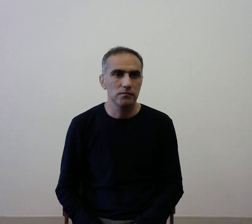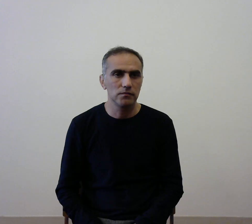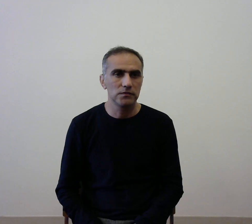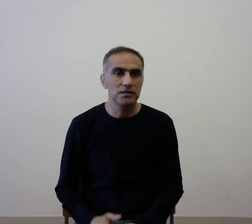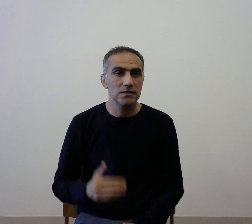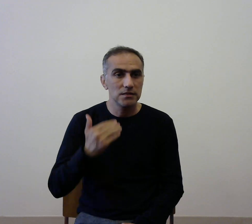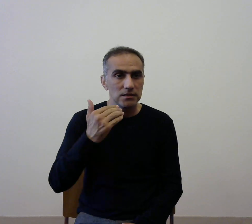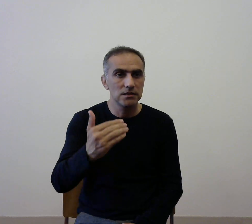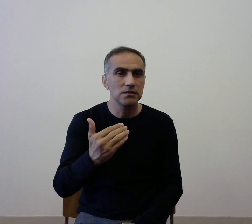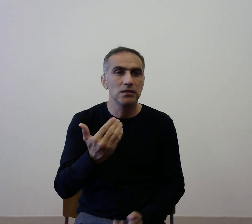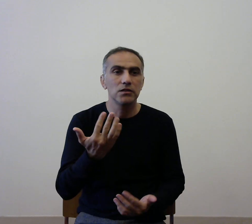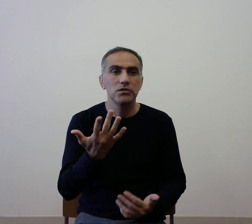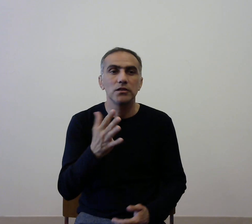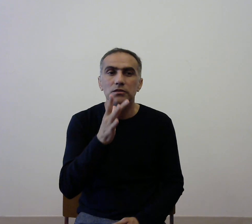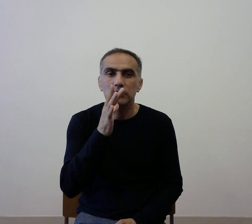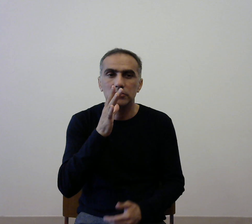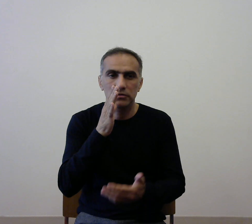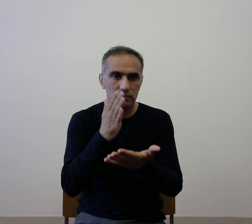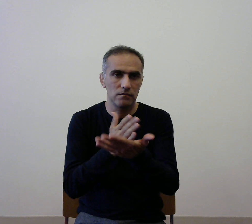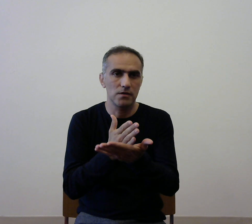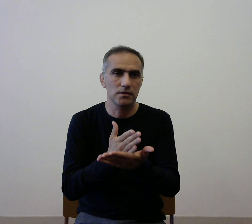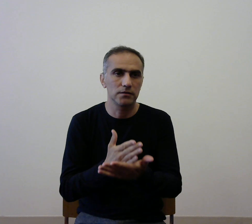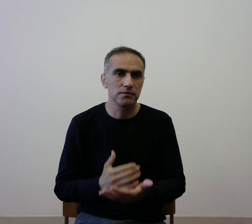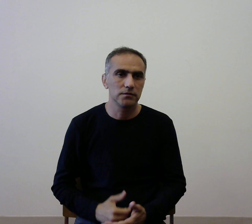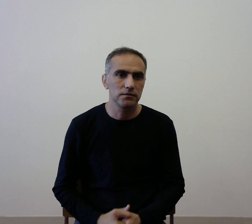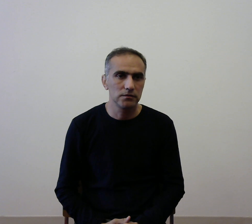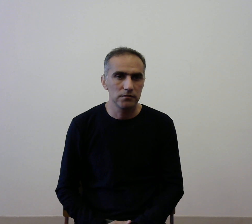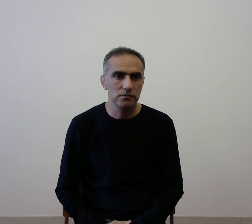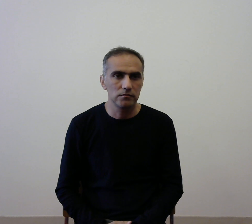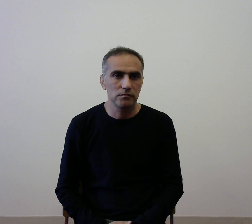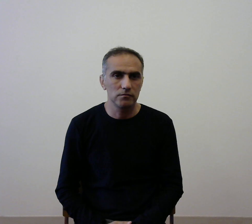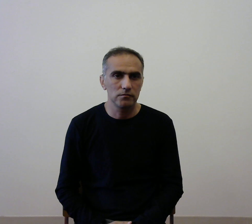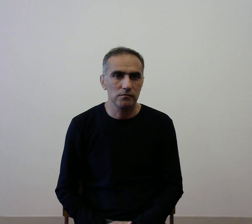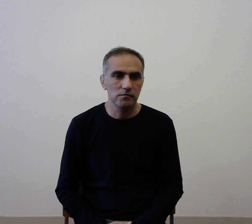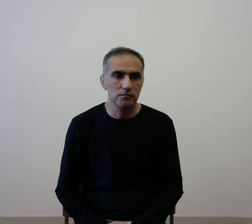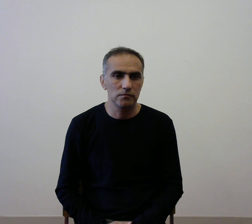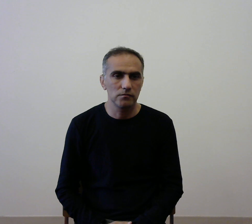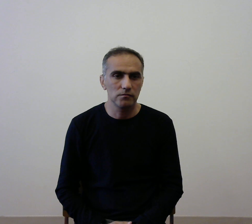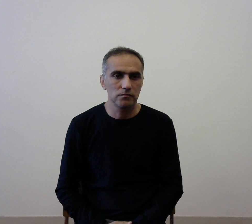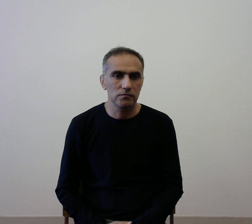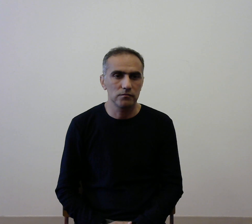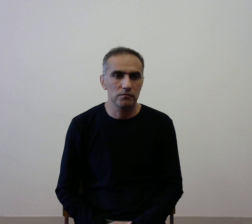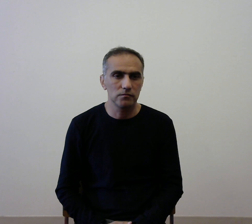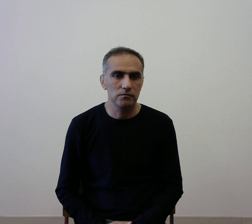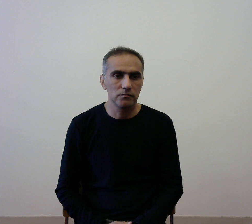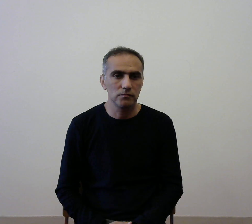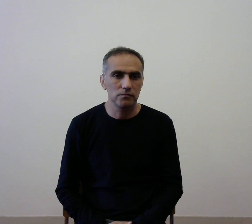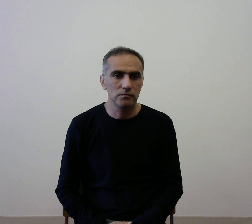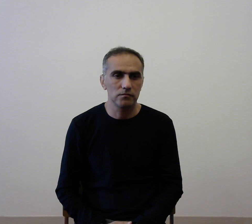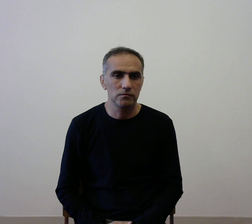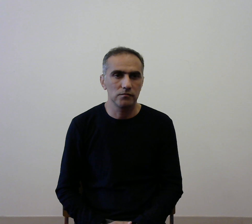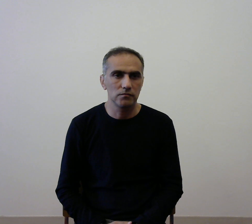Sizin neçə yaşınız var?